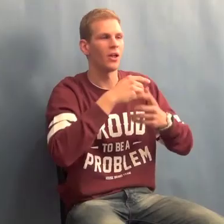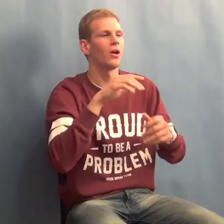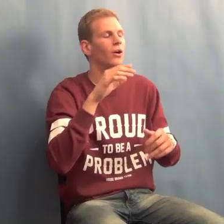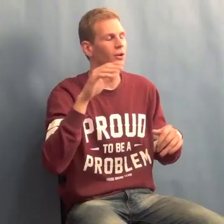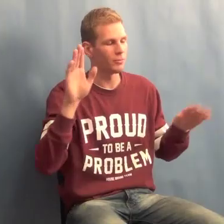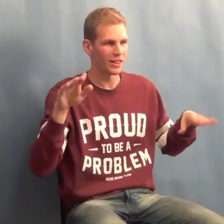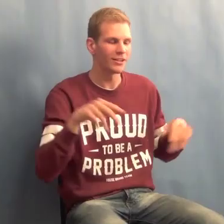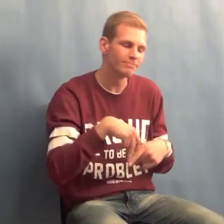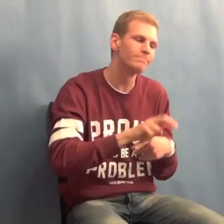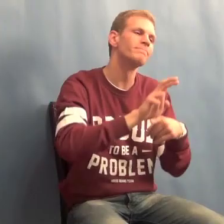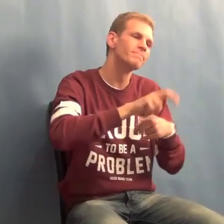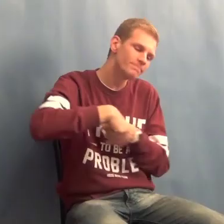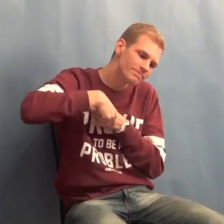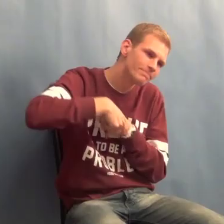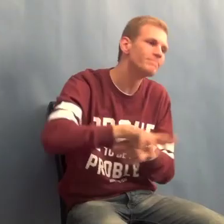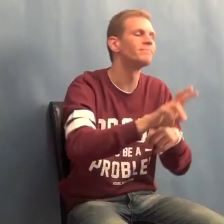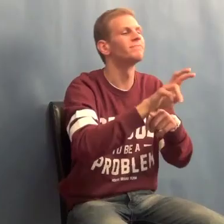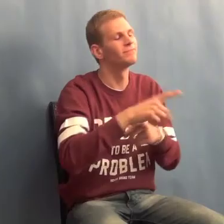Ptak w tym czasie, siedział i huśtał się na huśtawce.